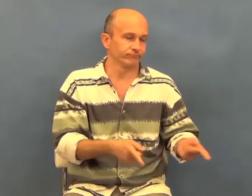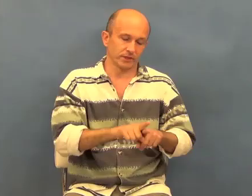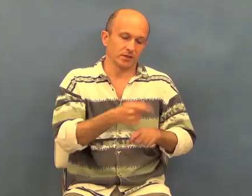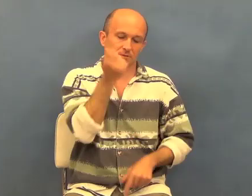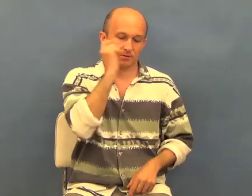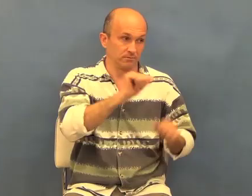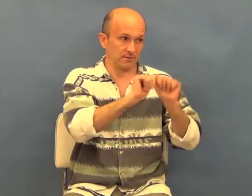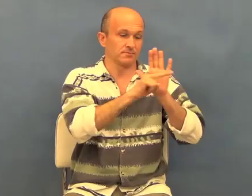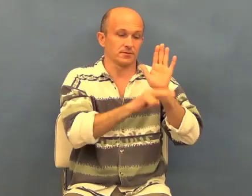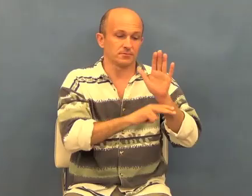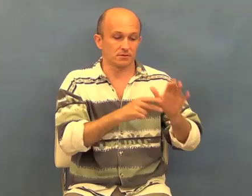Też rybak ma taki przepis.